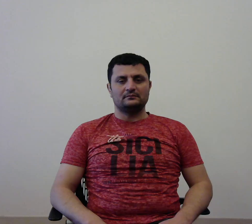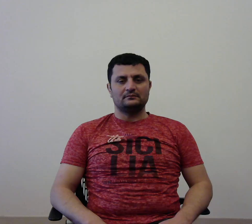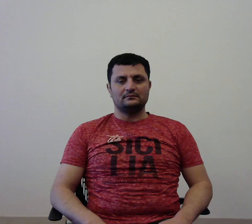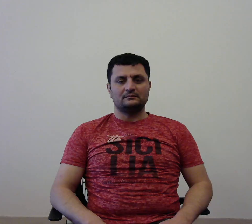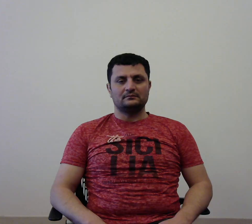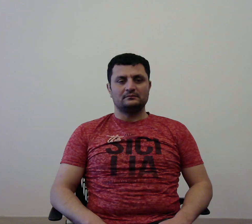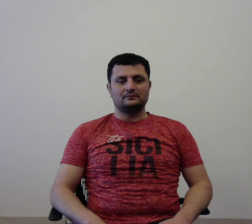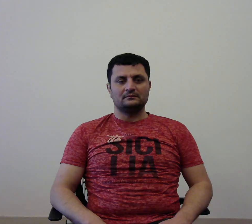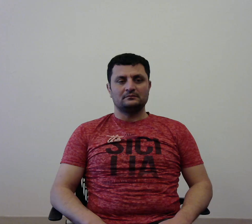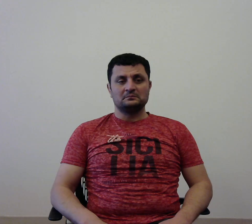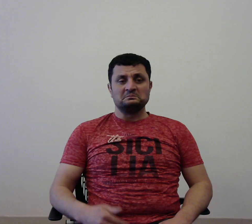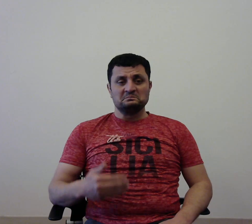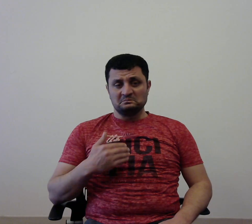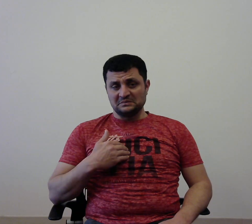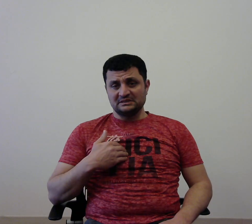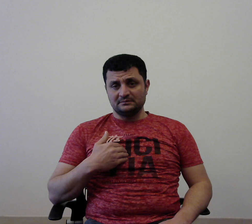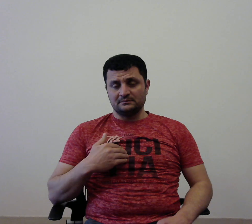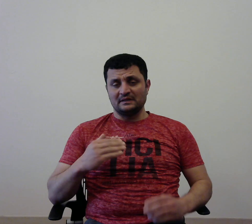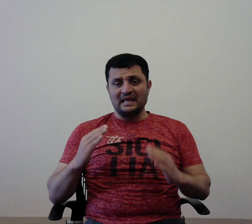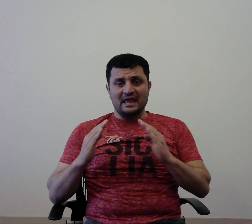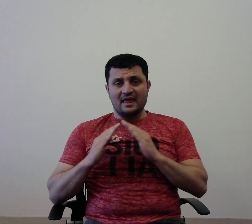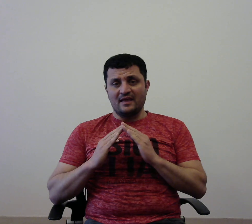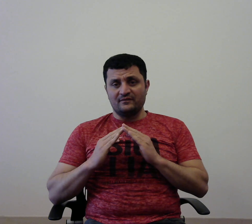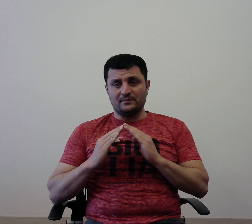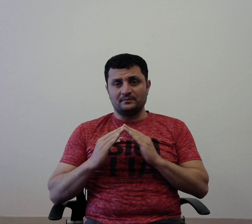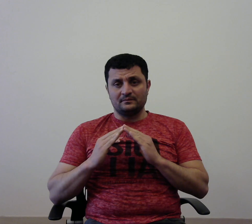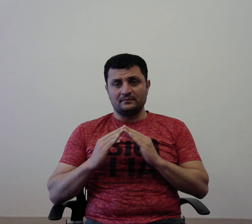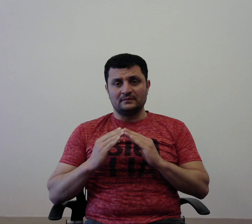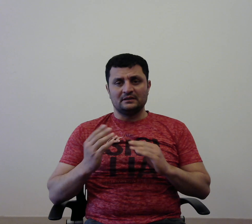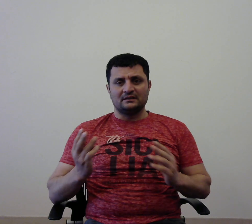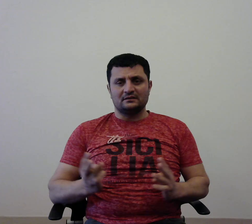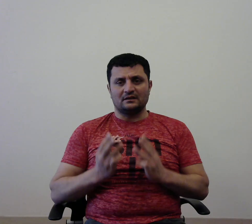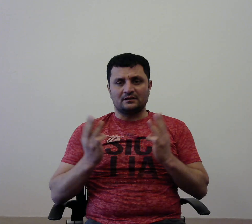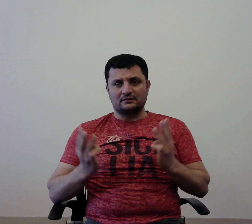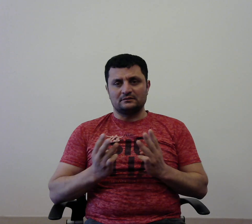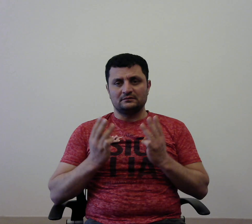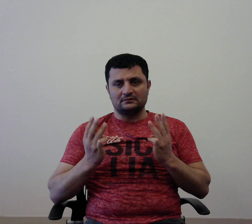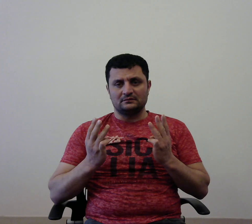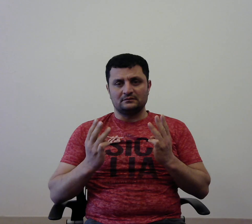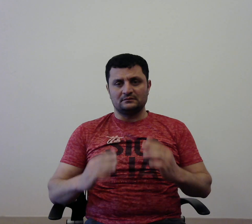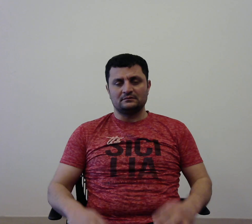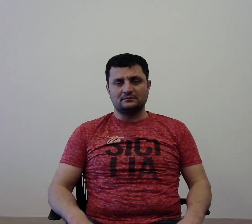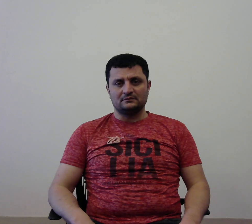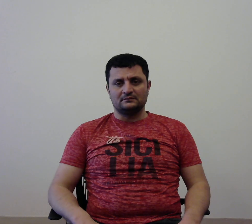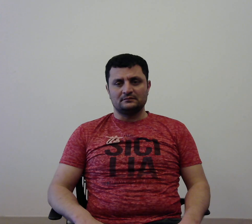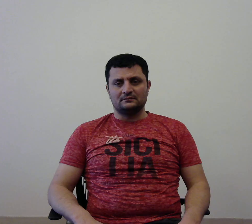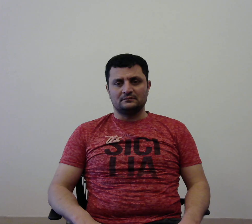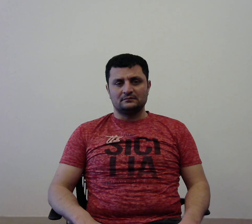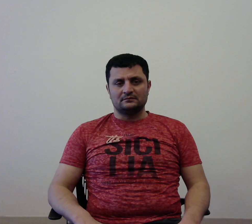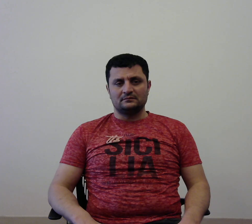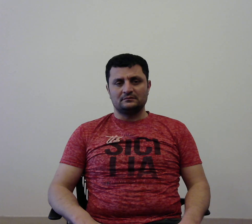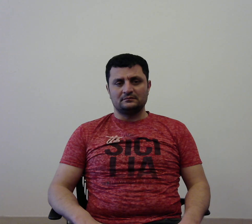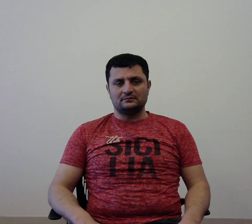Bizim evizim yanır